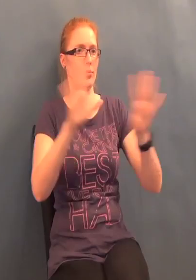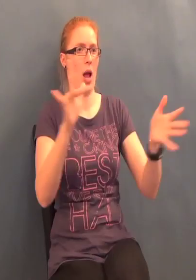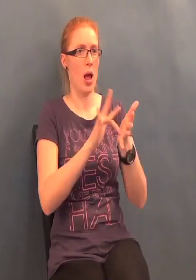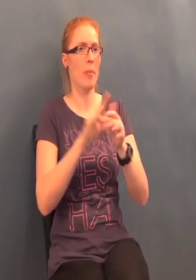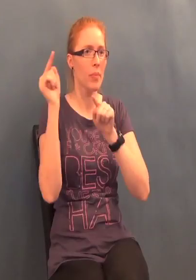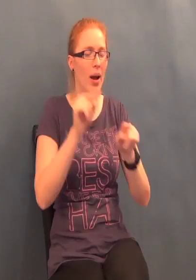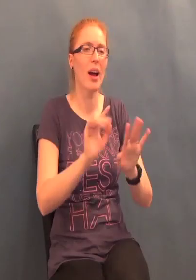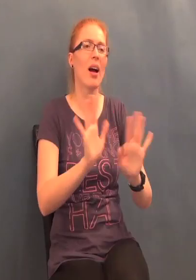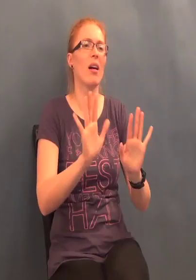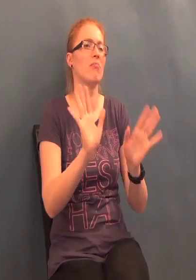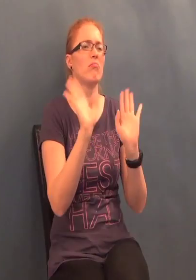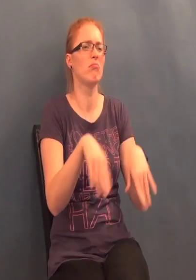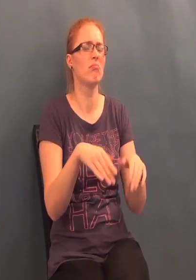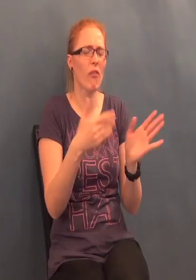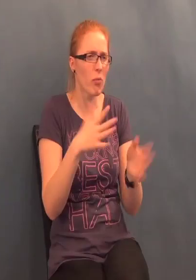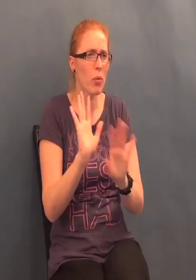Okazało się, że to fałszywy alarm.